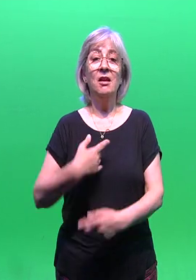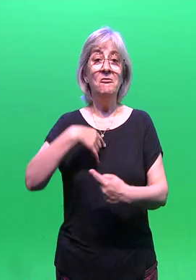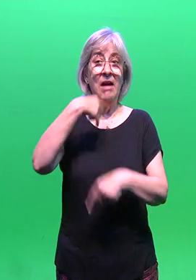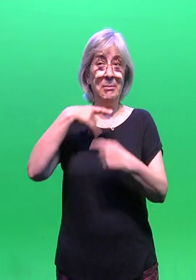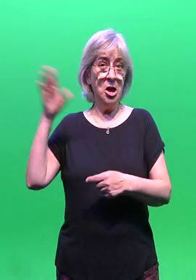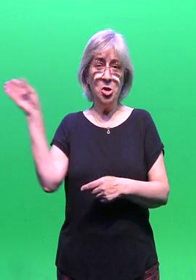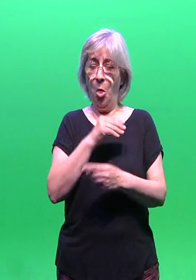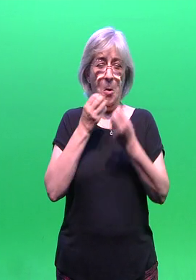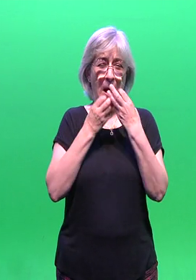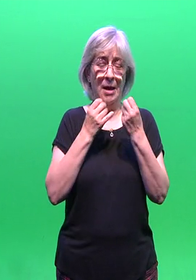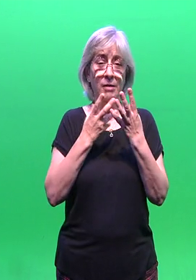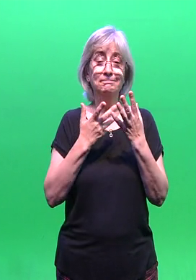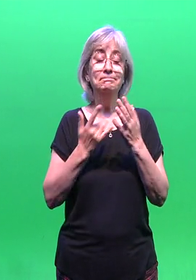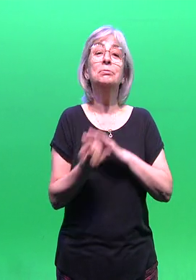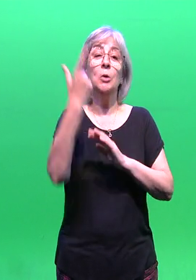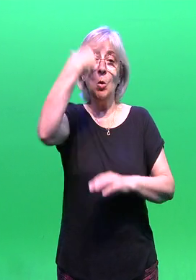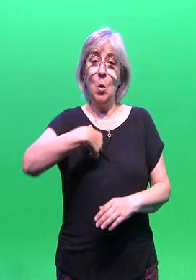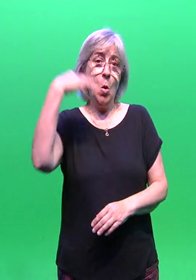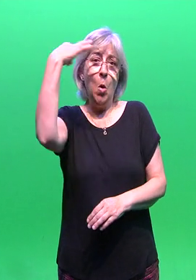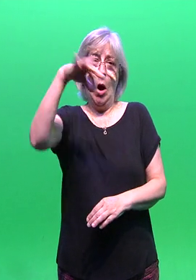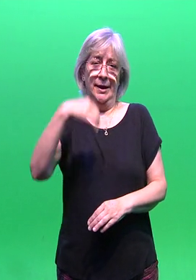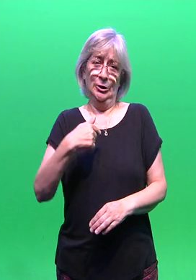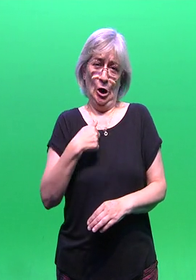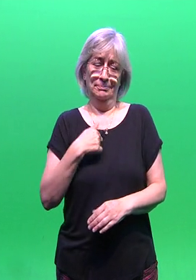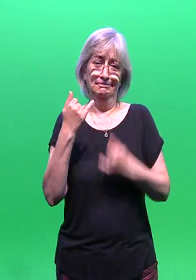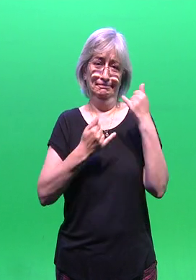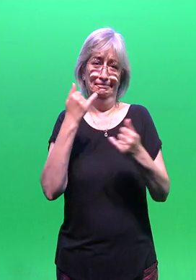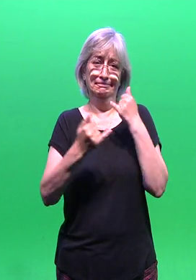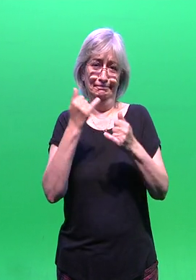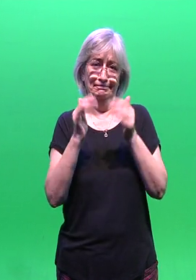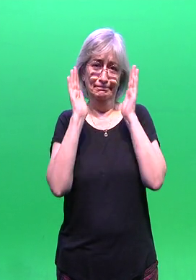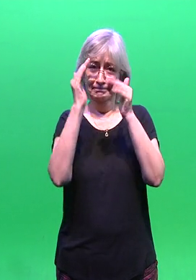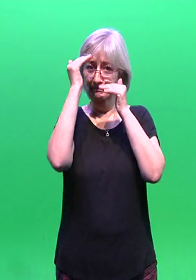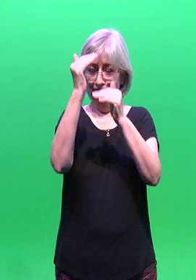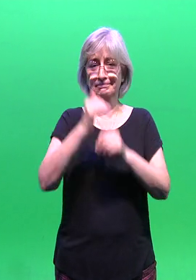A la meva família tots estan bé, l'única que té problemes de visió soc jo, que tinc el camp reduït.